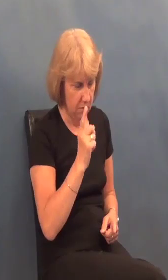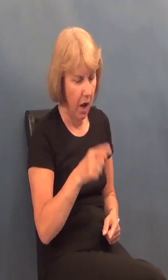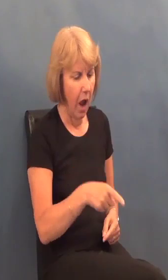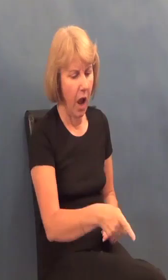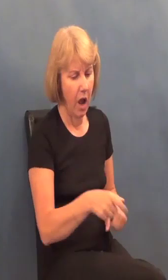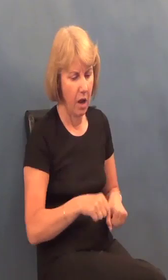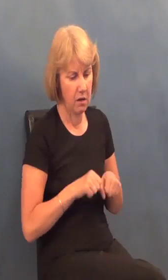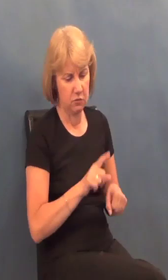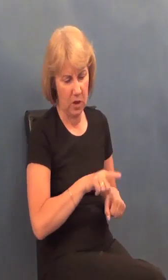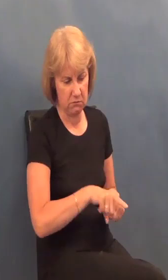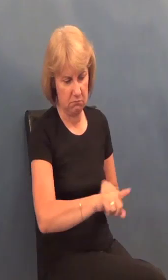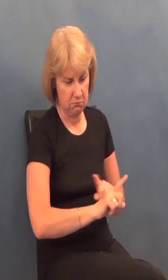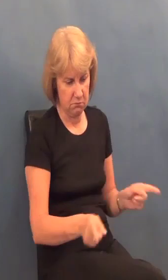A to pokazuje drezynę, czy to znaczy, że nie wolno przechodzić przez to?